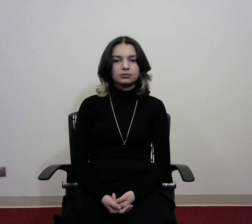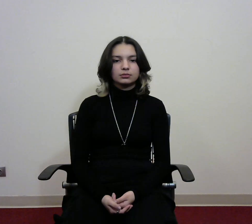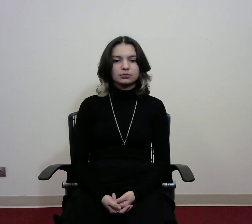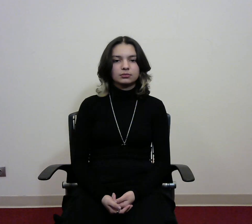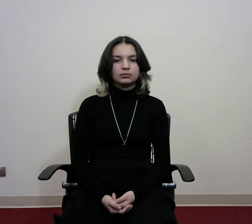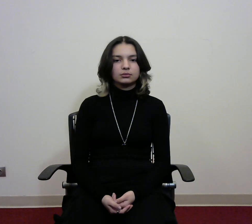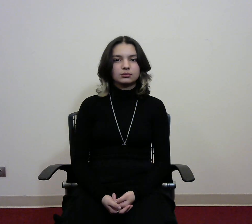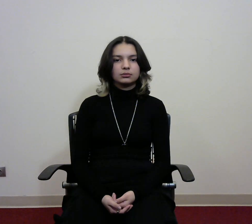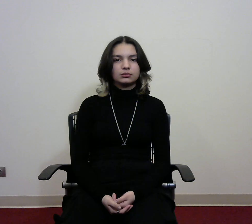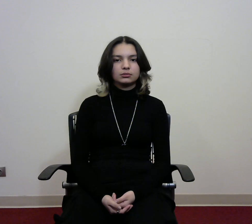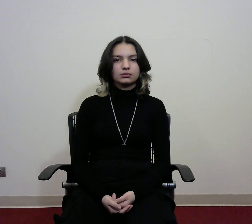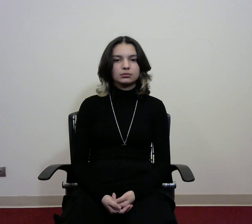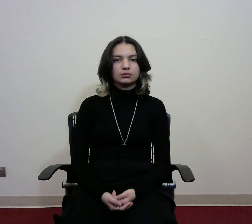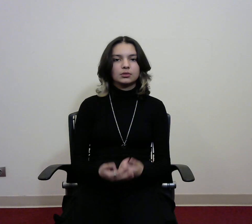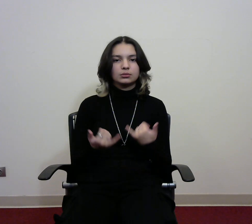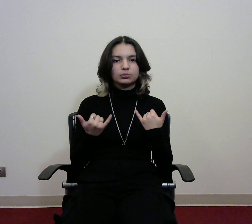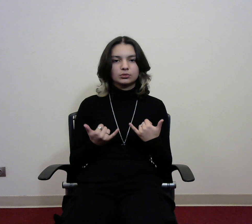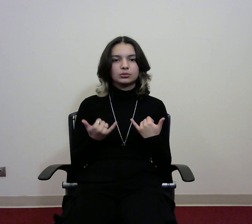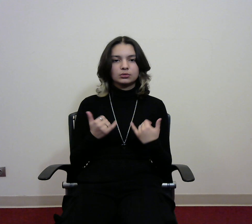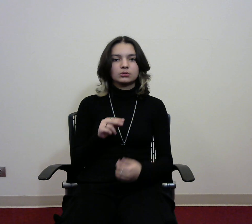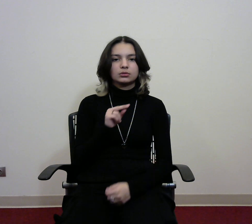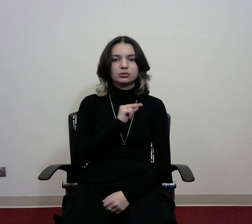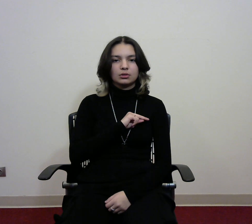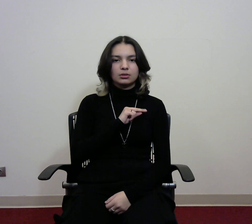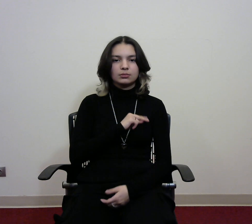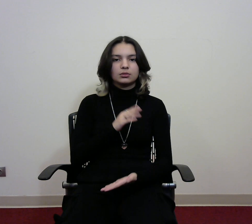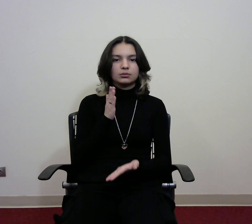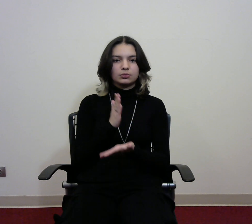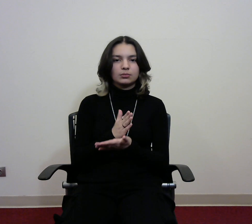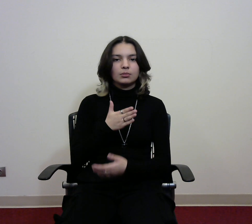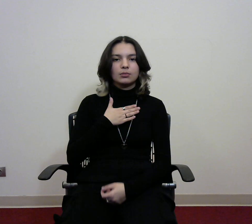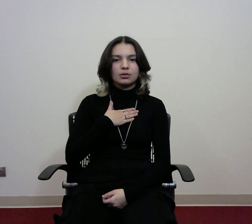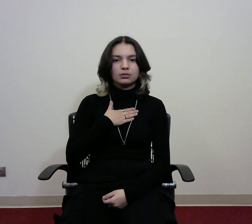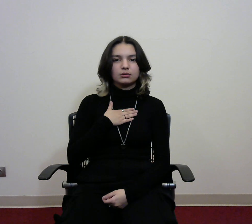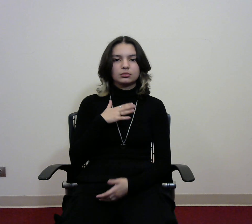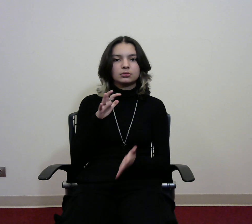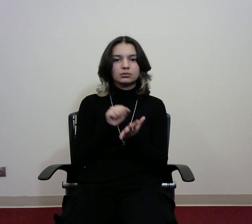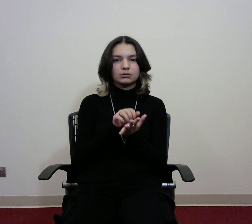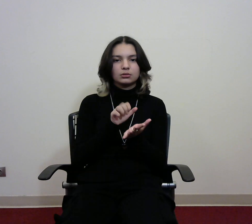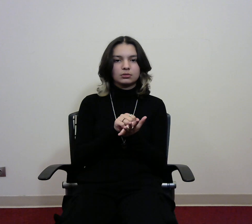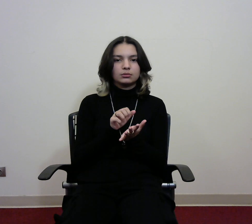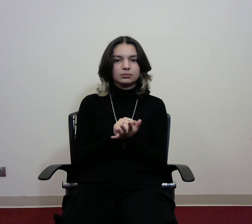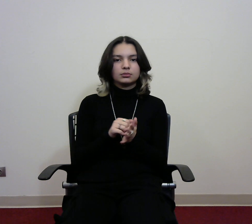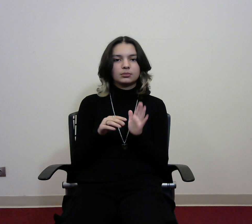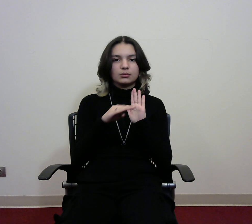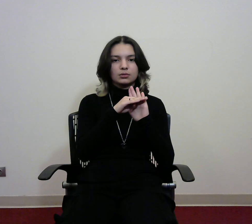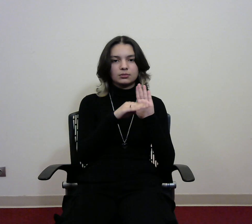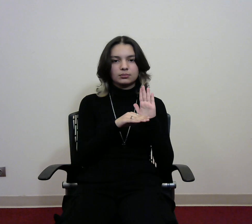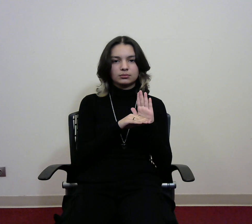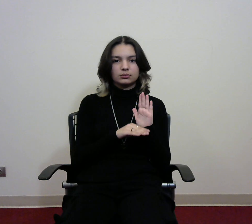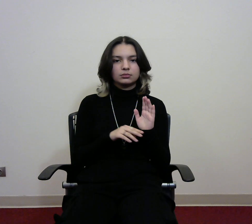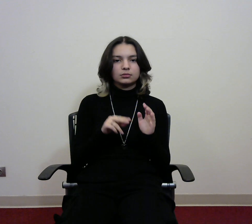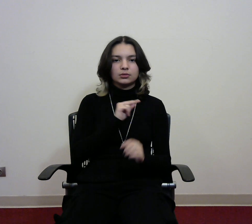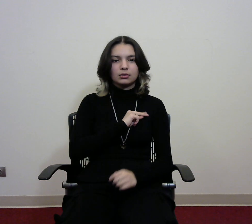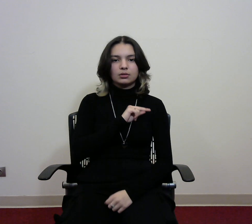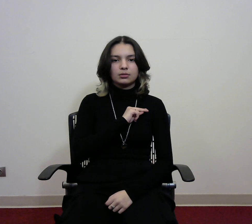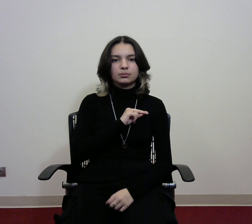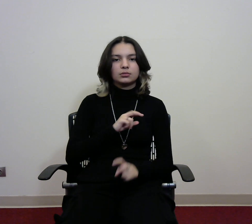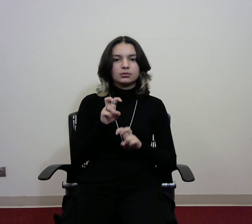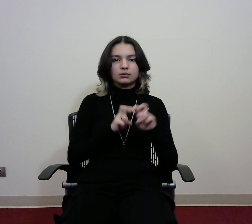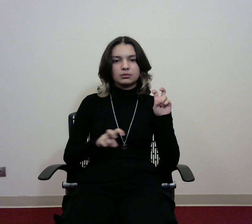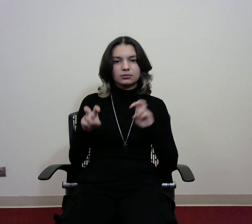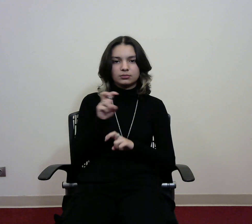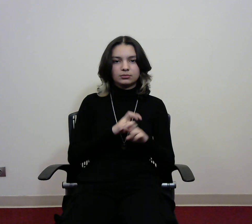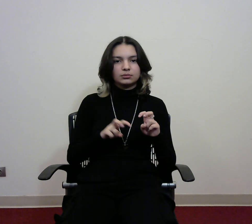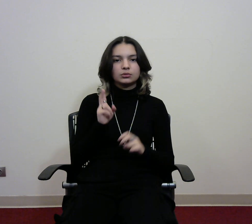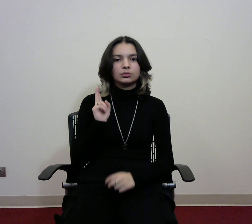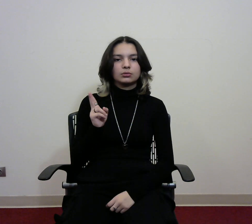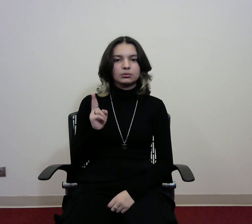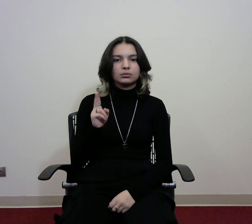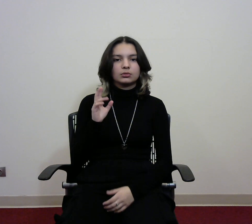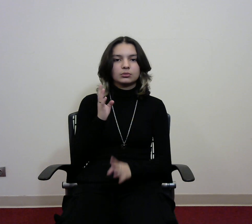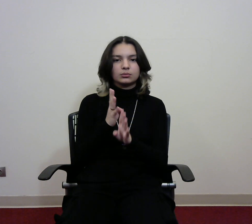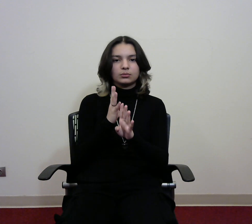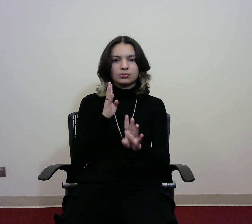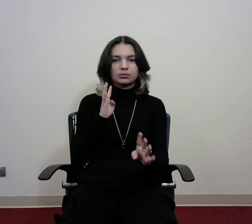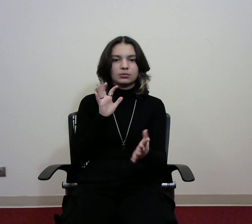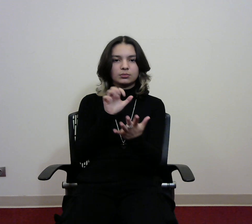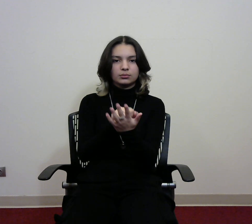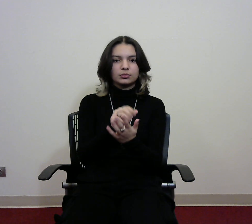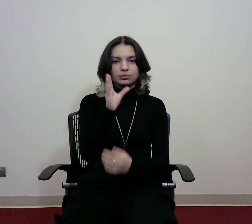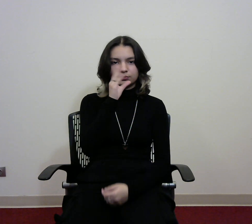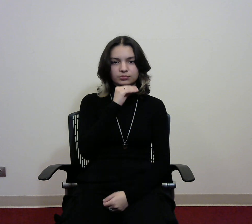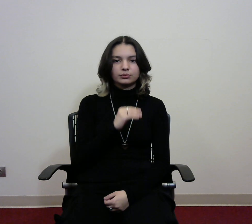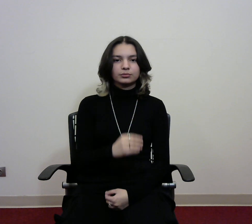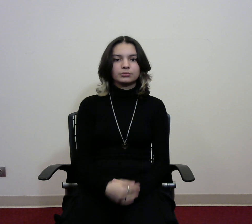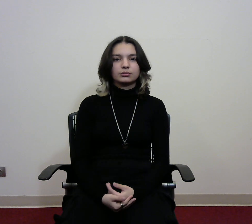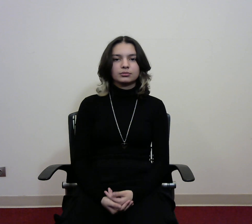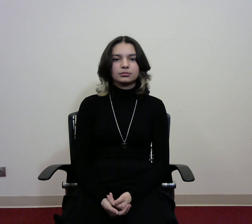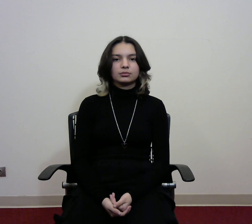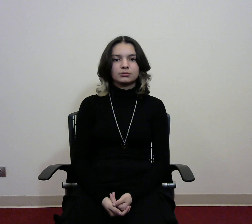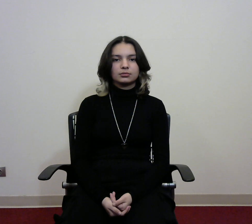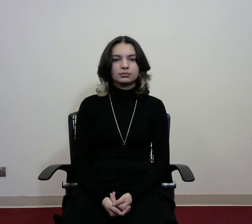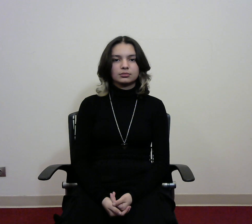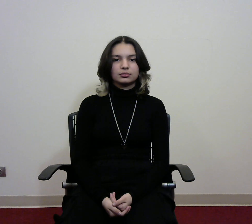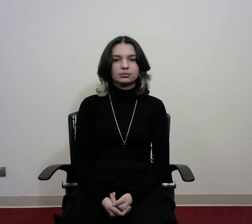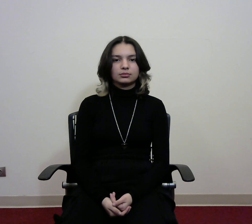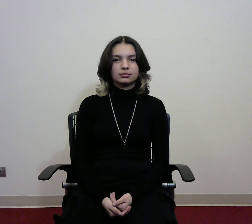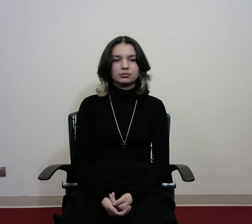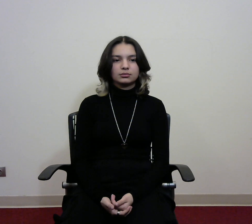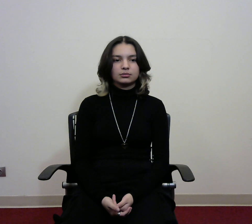İndi işim var, mən Məşğulluq sistemində iş axtaran kimi növbə tuta bilərəmmi?